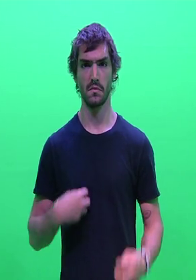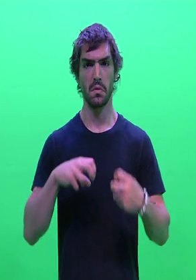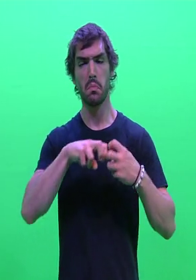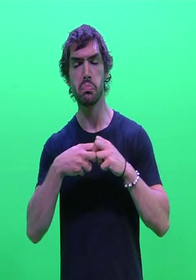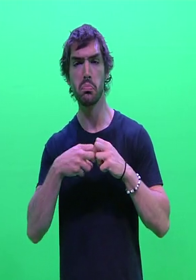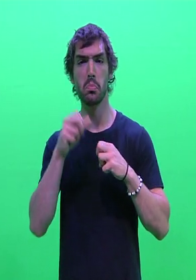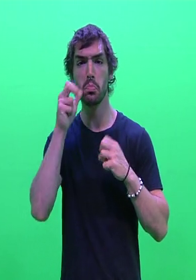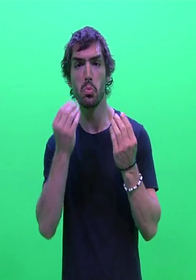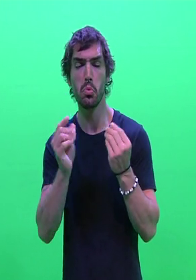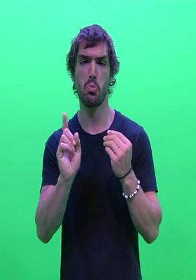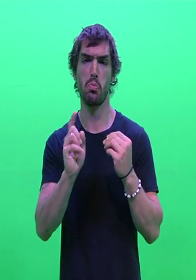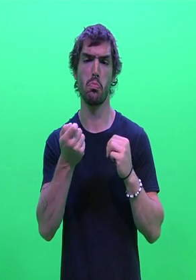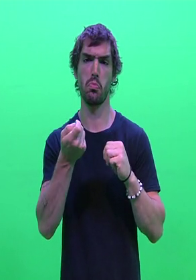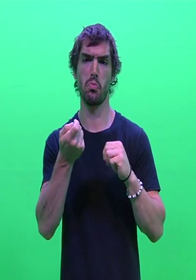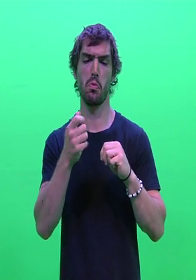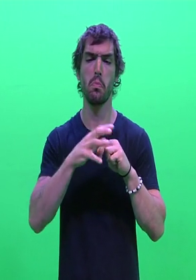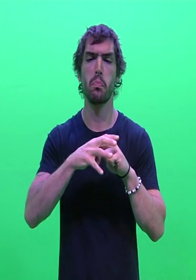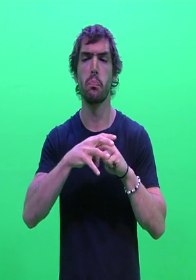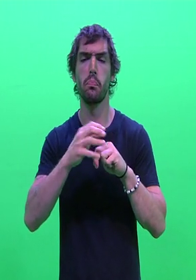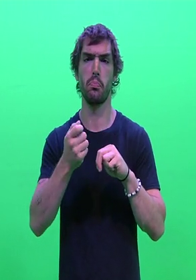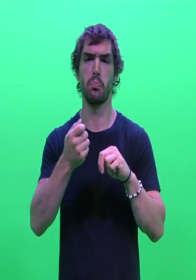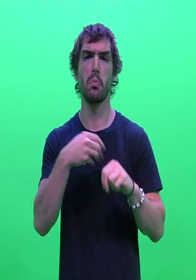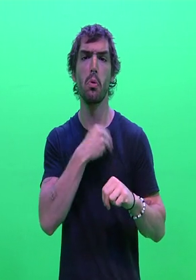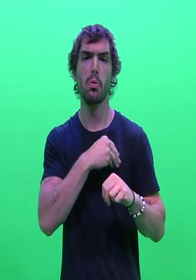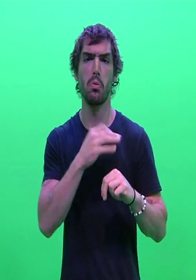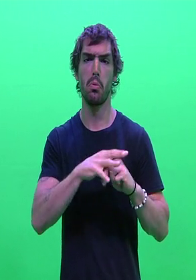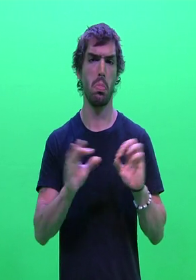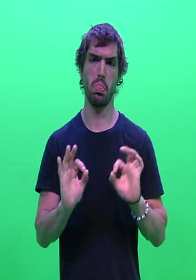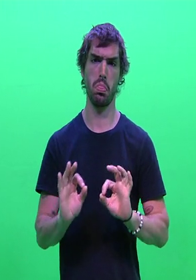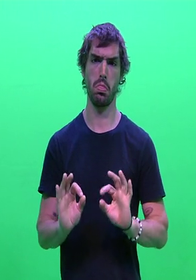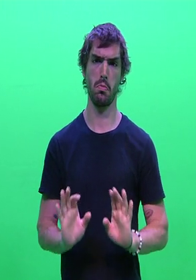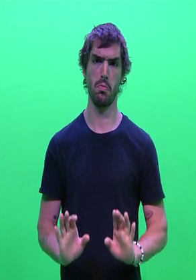Em vaig torçar el genoll i se'm va inflar una mica, però no em va sortir cap blau.